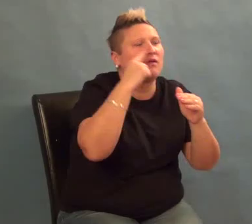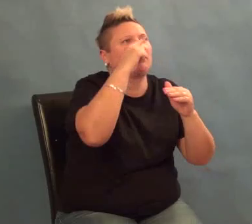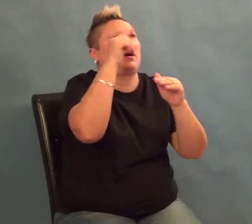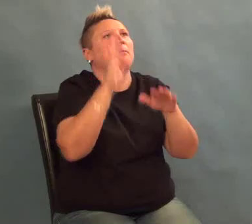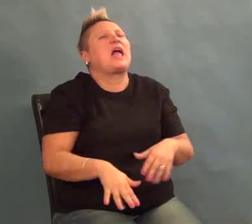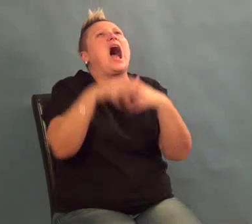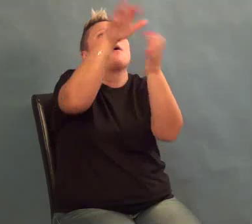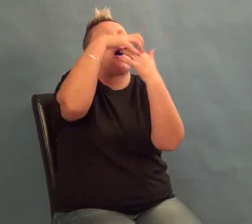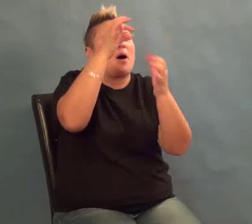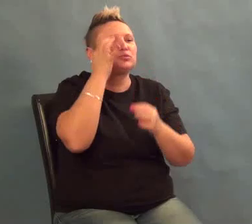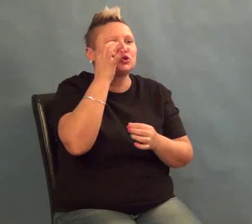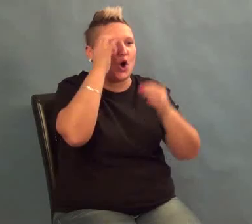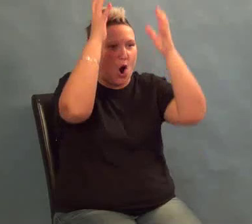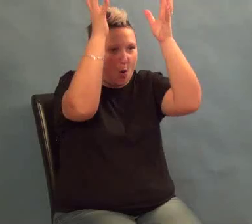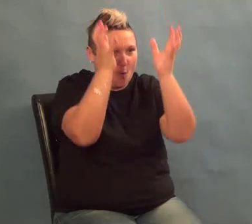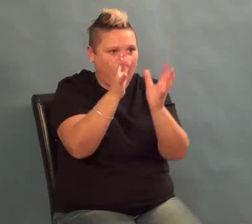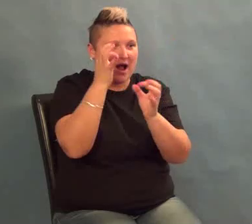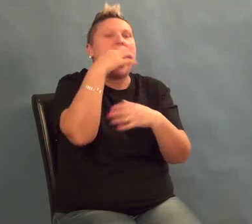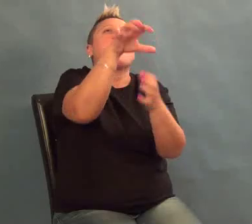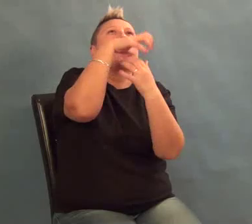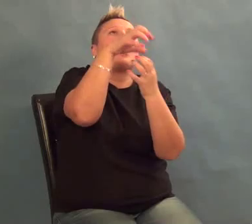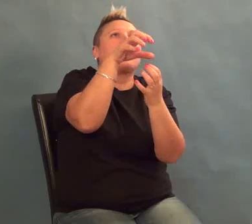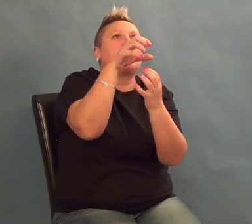Pies szczekał na gniazdo os.